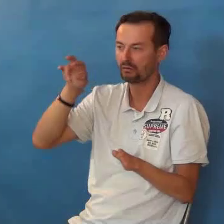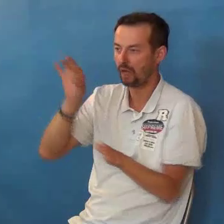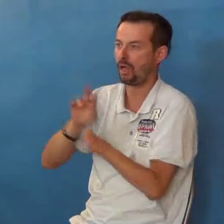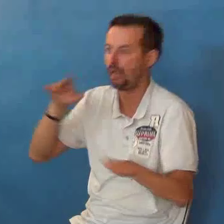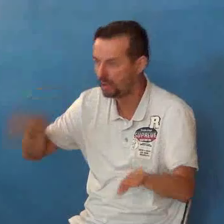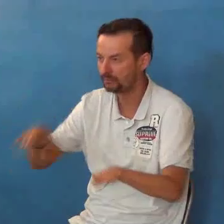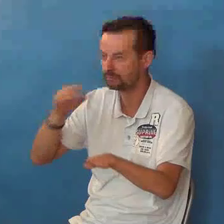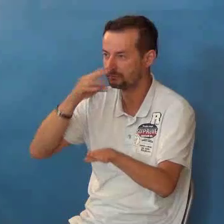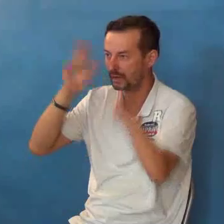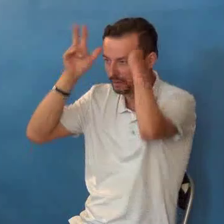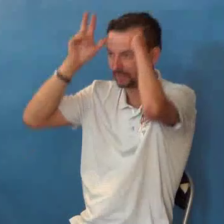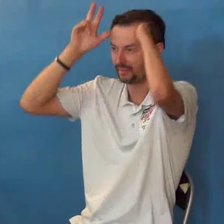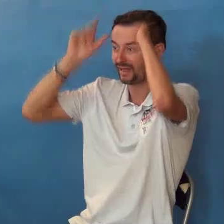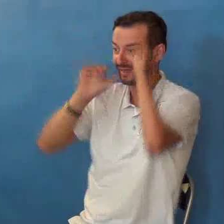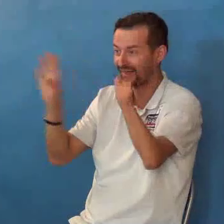Okazuje się, że to jeleń, który wcześniej był zasłonięty i widać było tylko rogi.